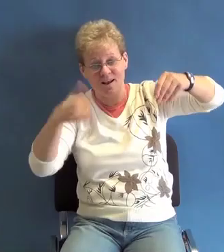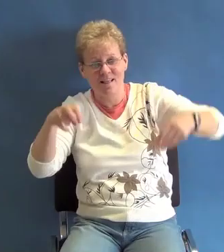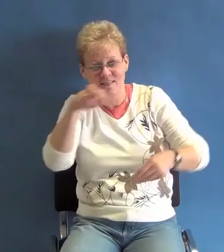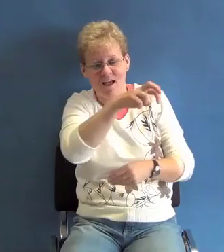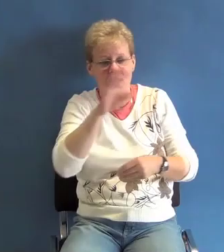W ubranie.